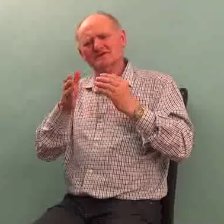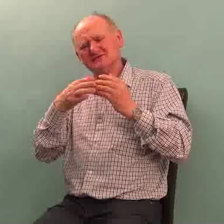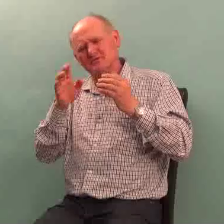Otwierają drzwi.